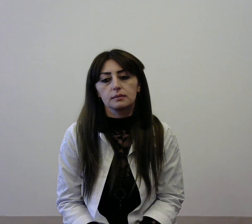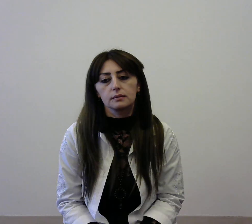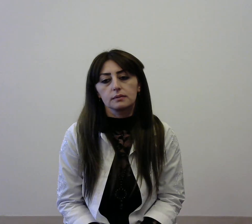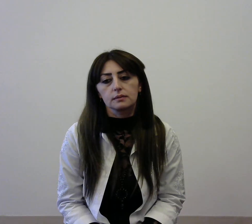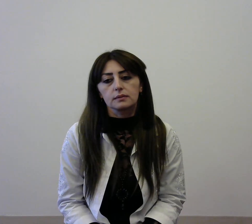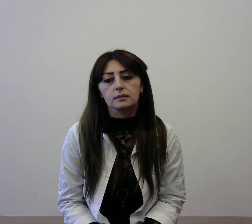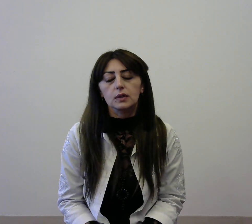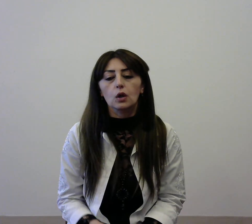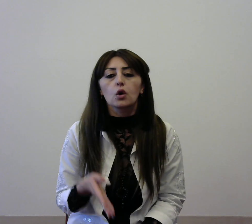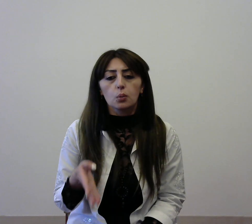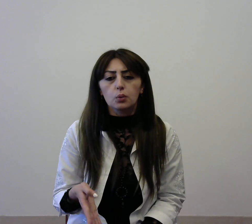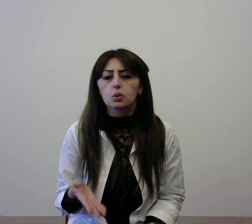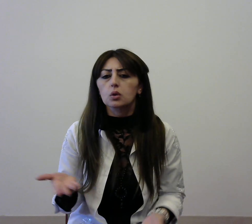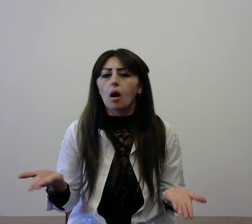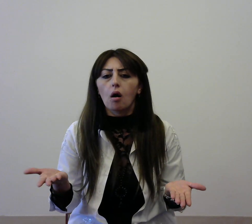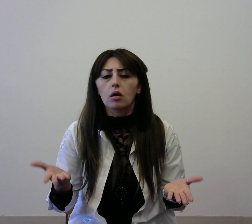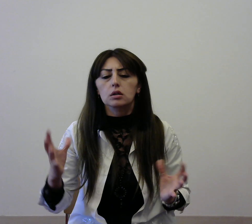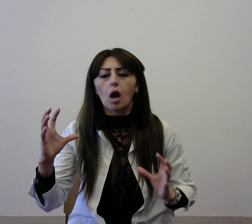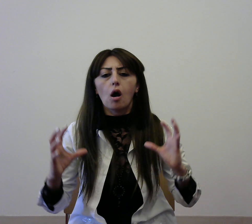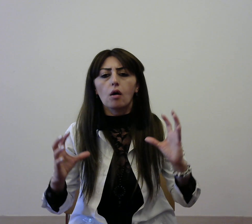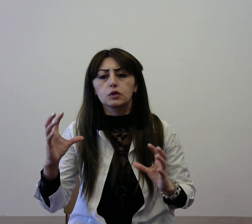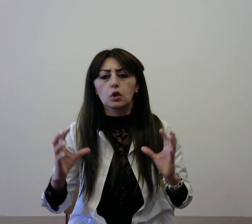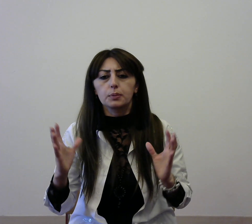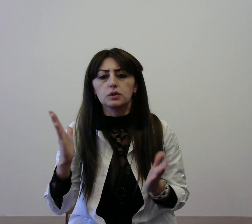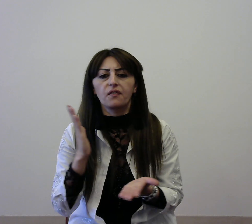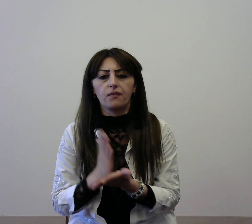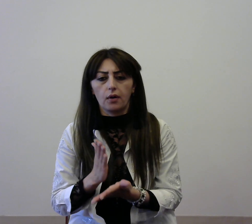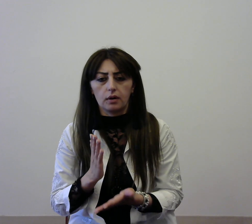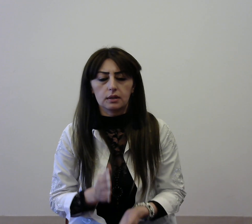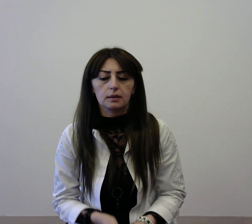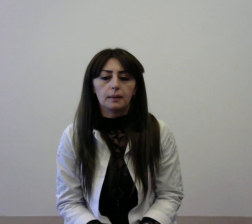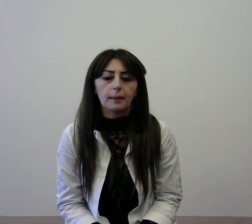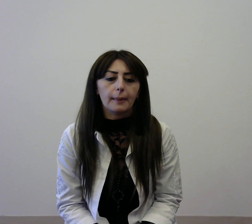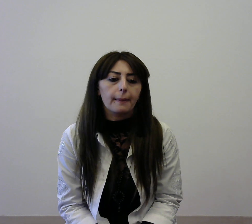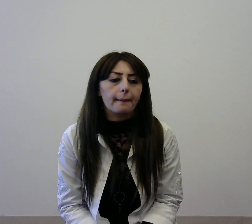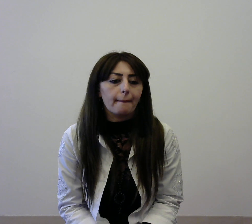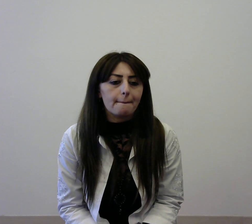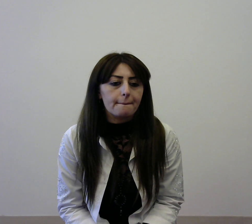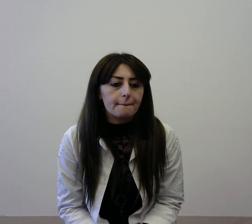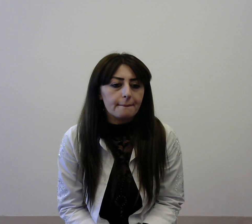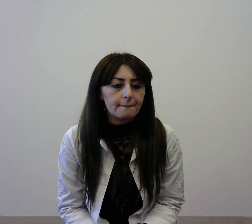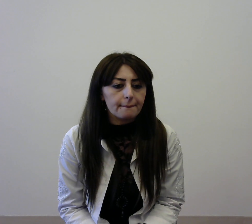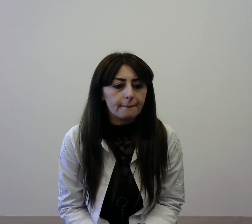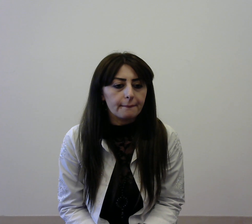Burda harda avtobus var?